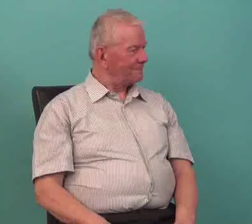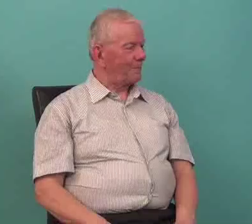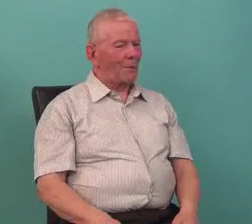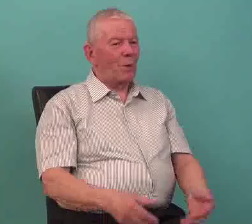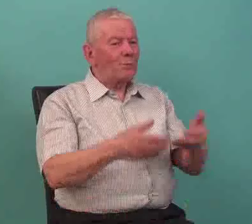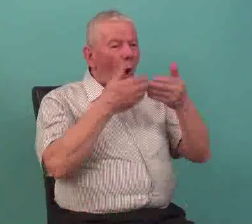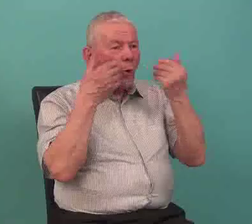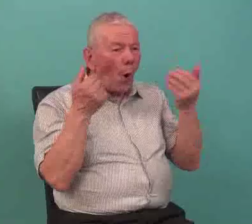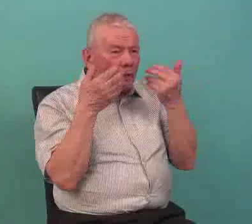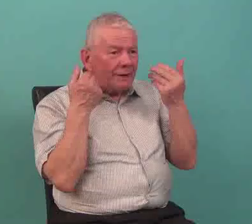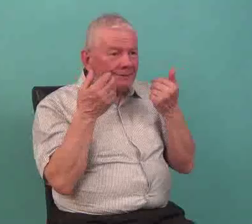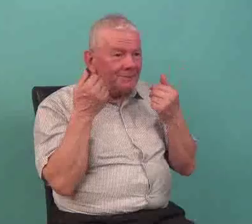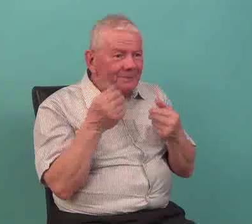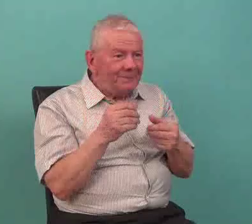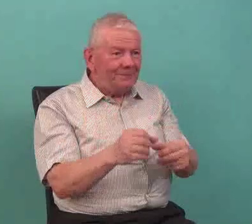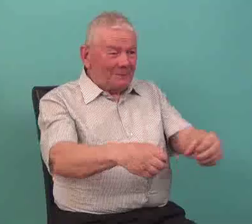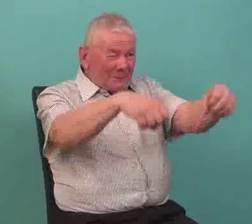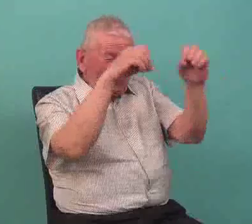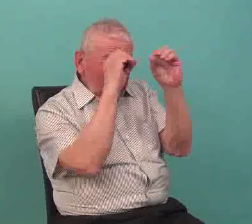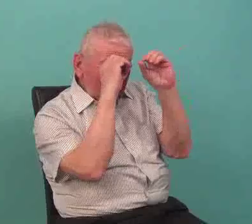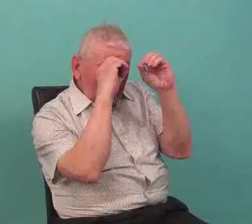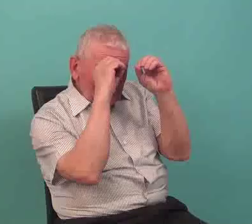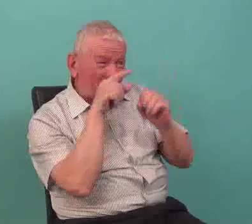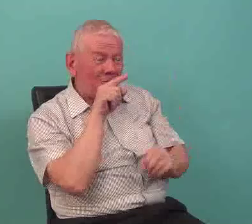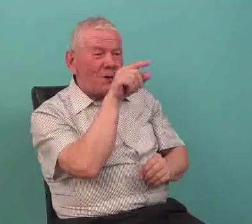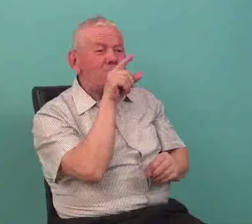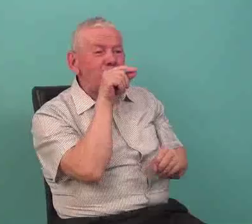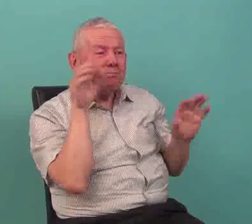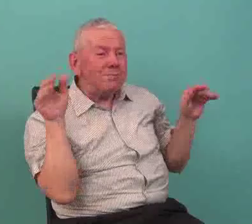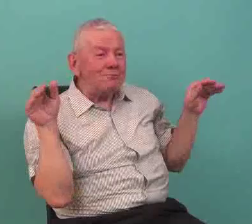Kot patrzy przez lornetkę na ptaka z drugiej strony.